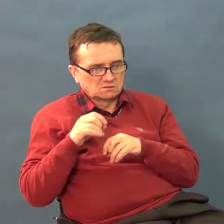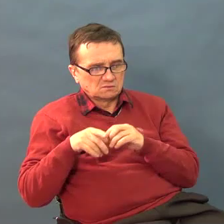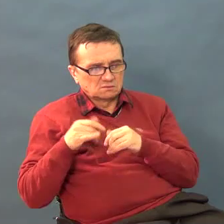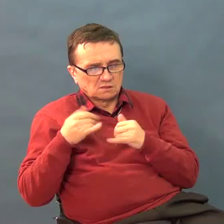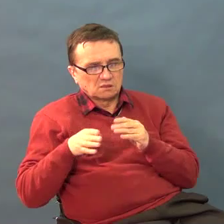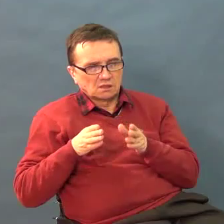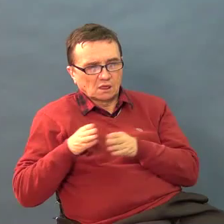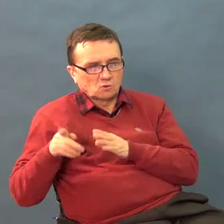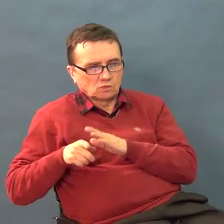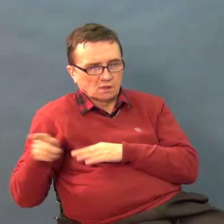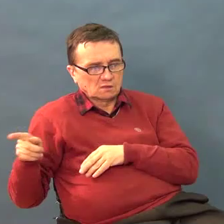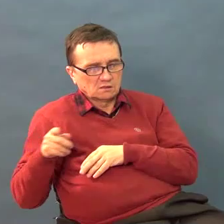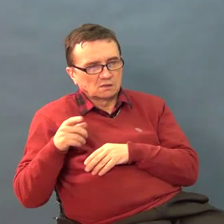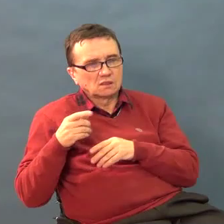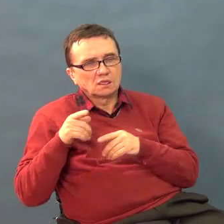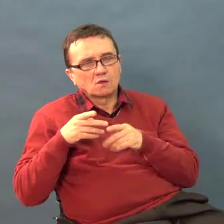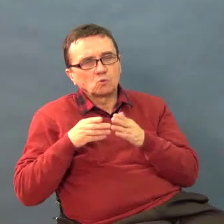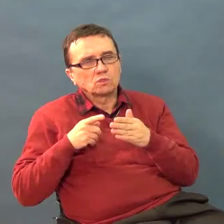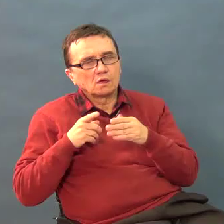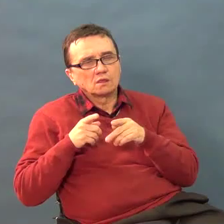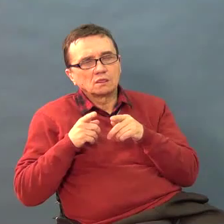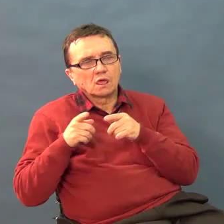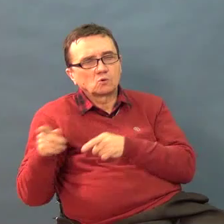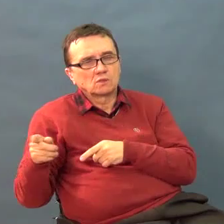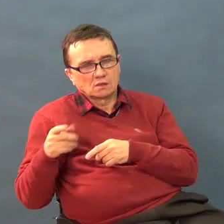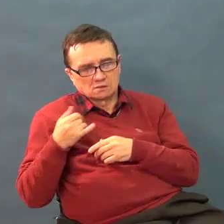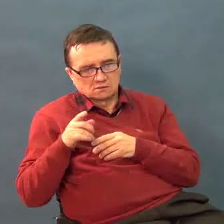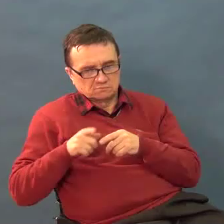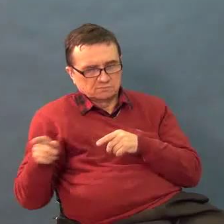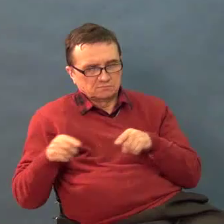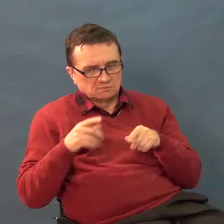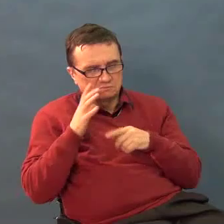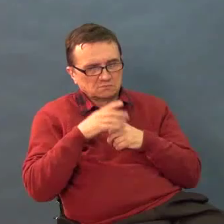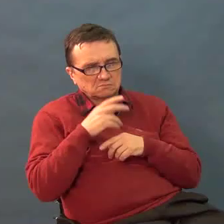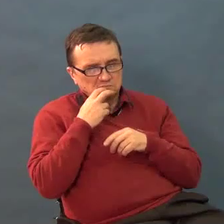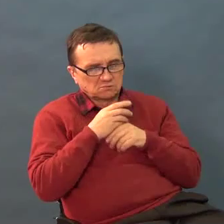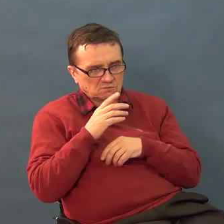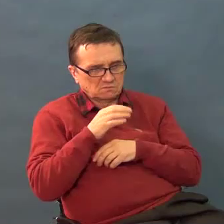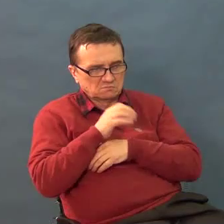Można odejść w innym kierunku, na przykład na ulicę.